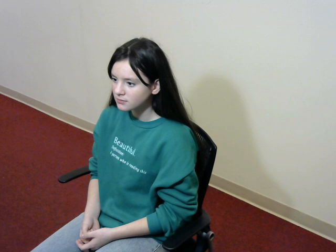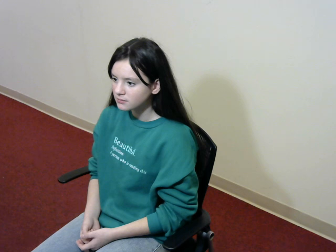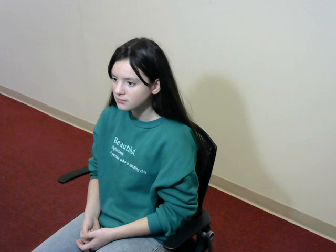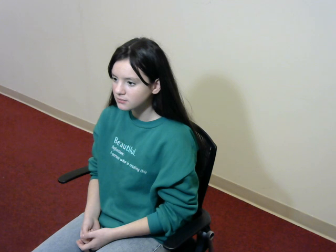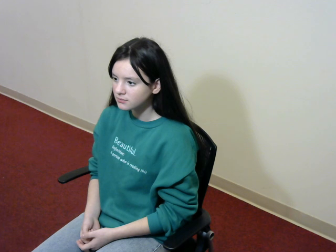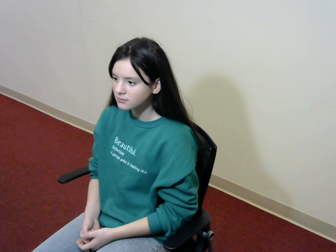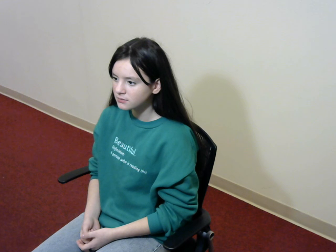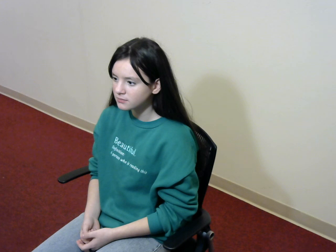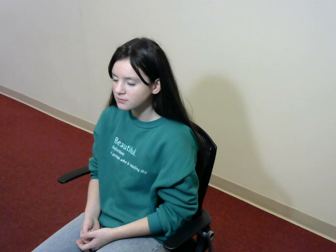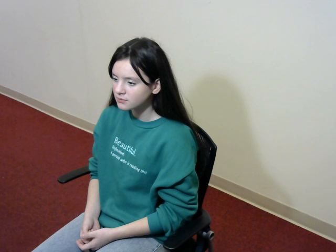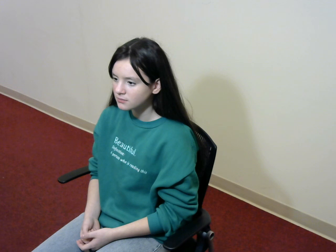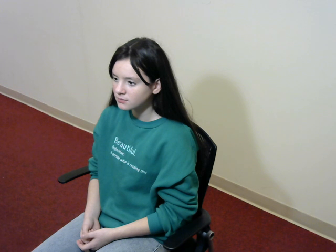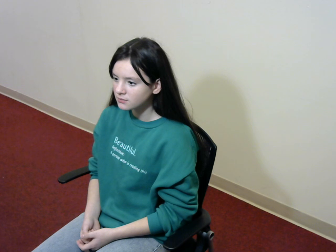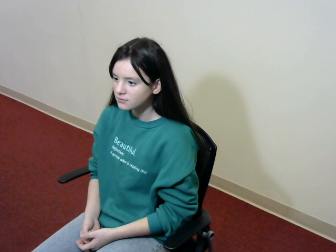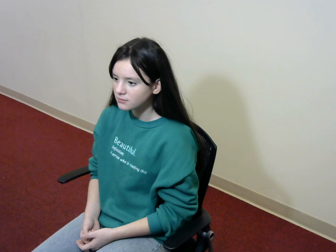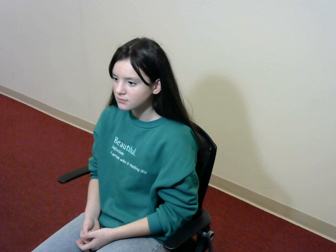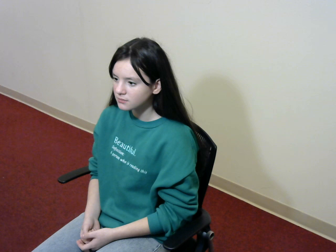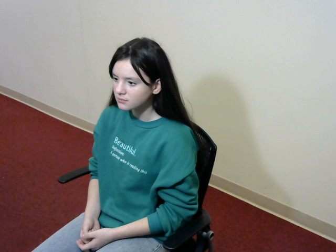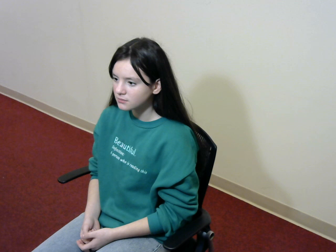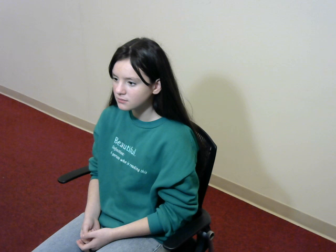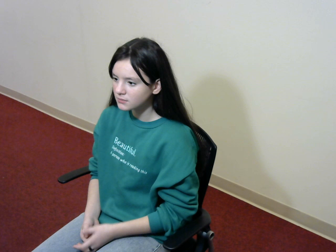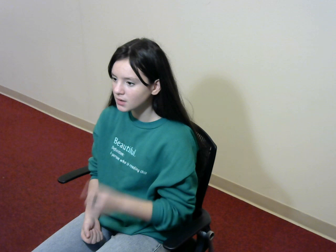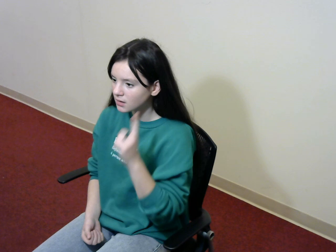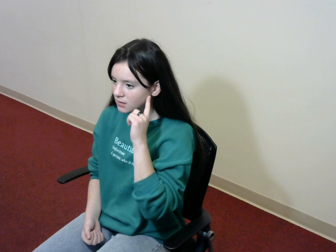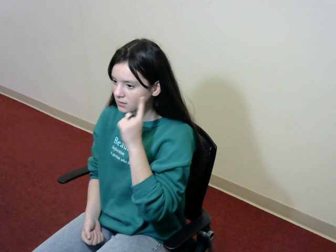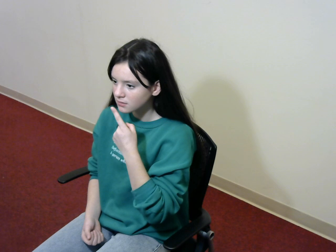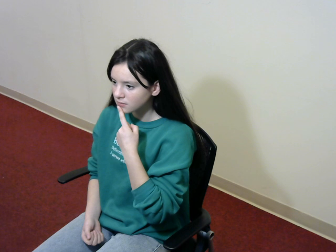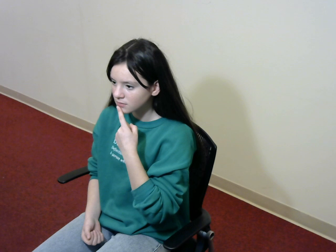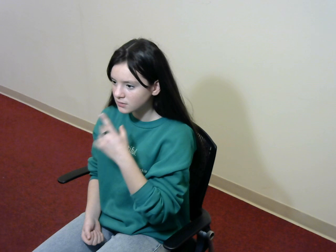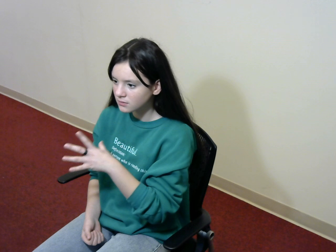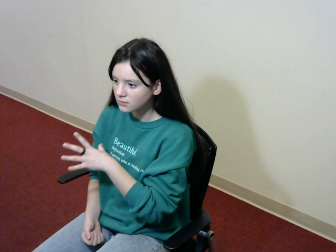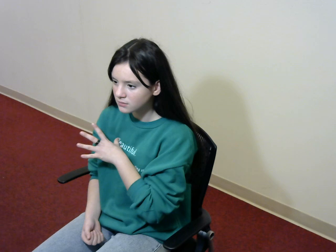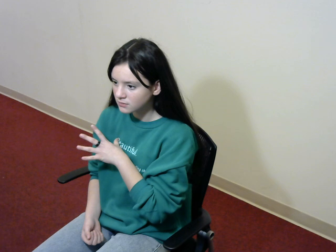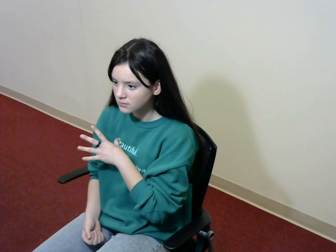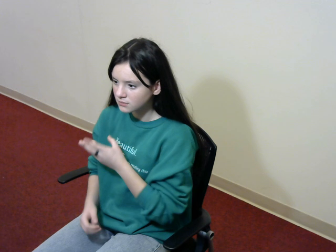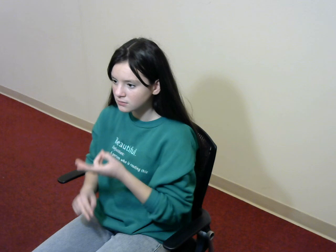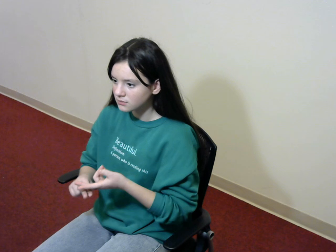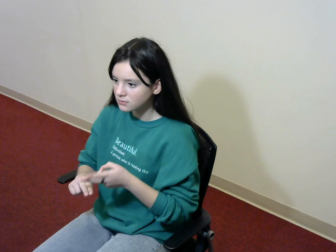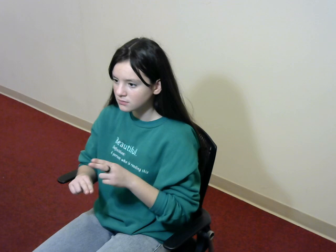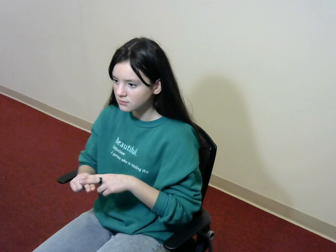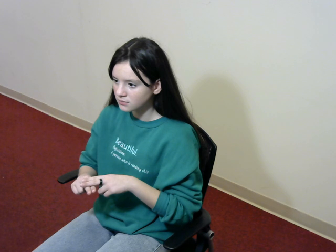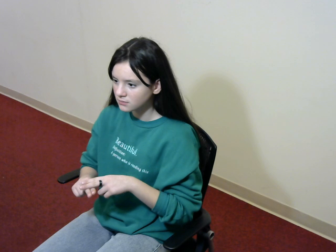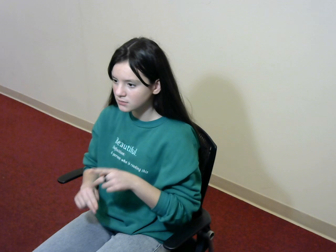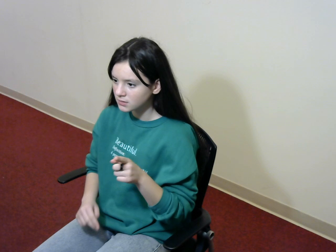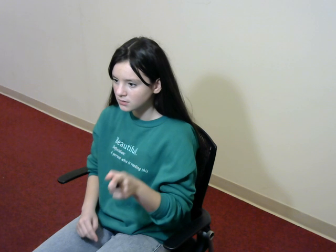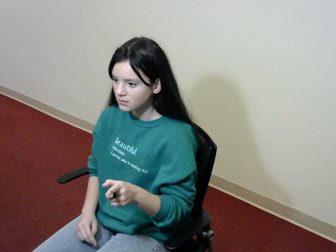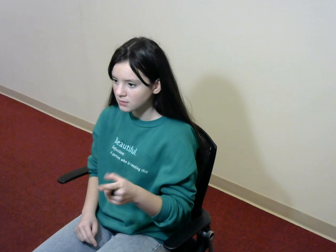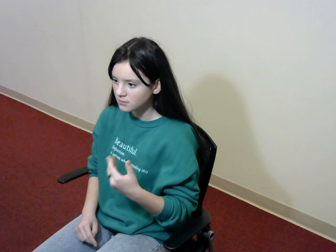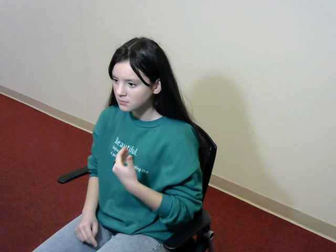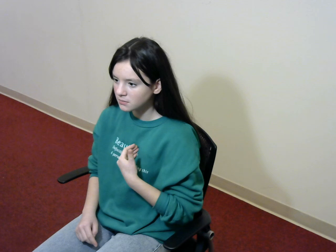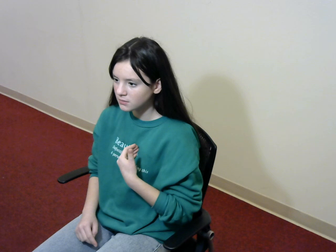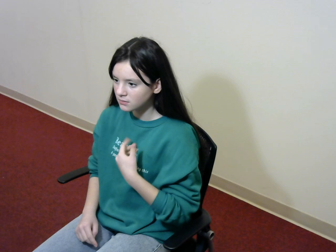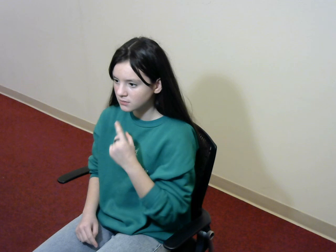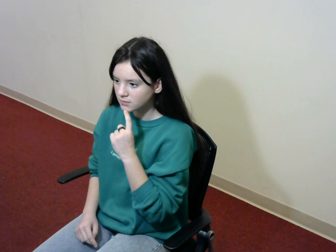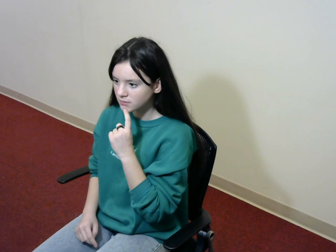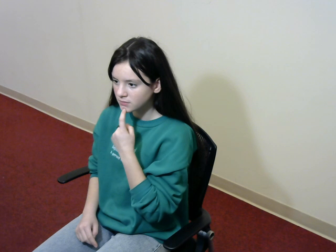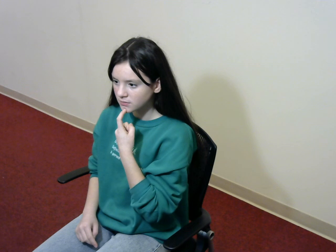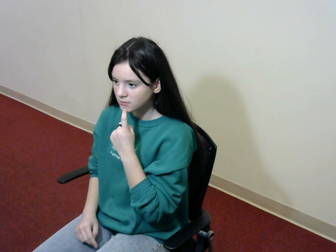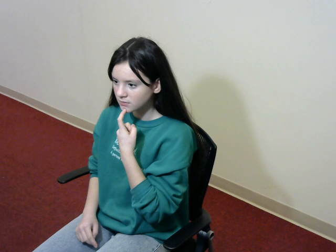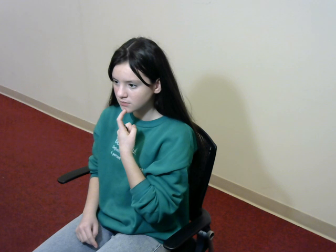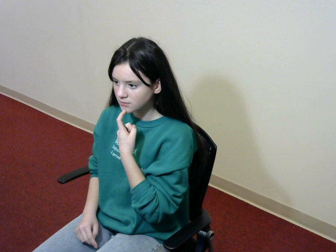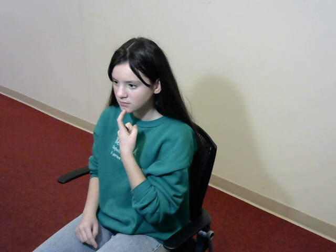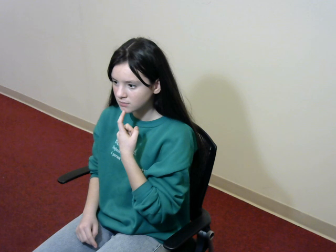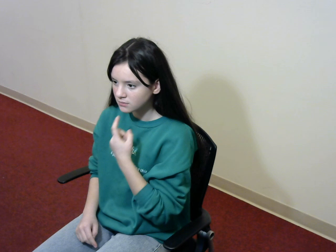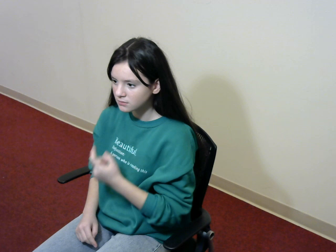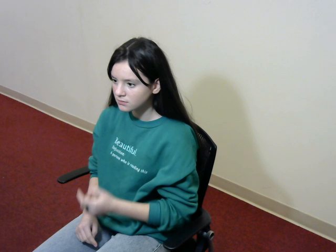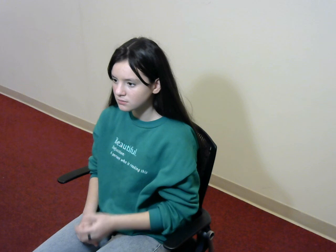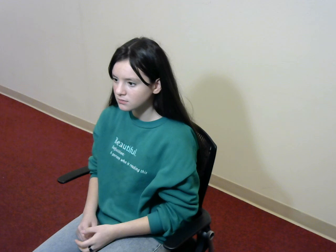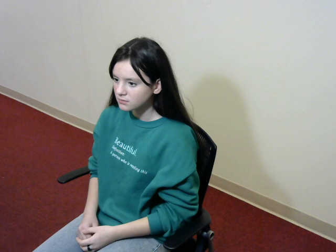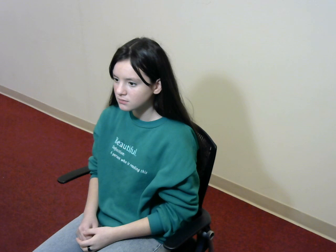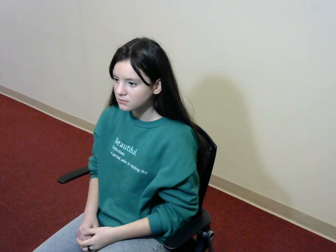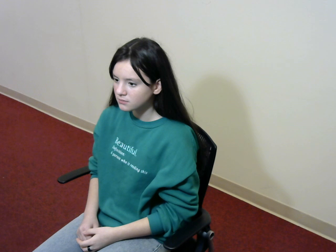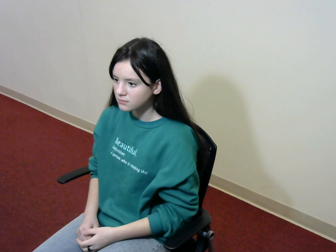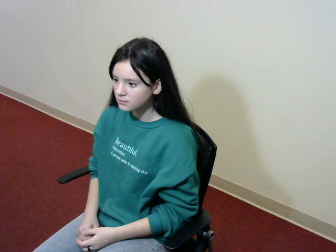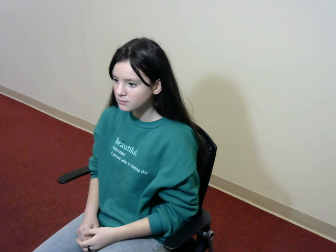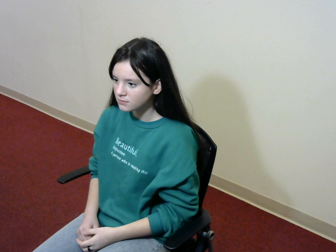Eşitmə məhdudiyyəti olduğuna görə bu mənə çətindir